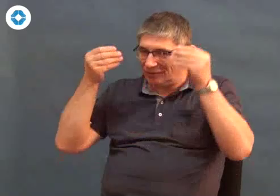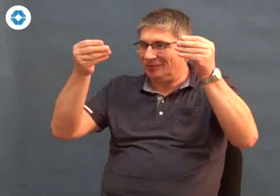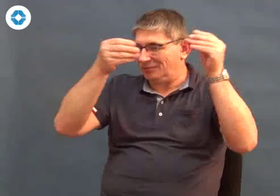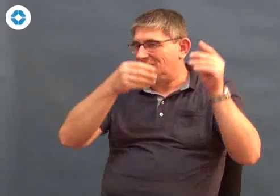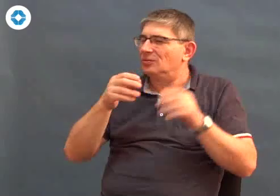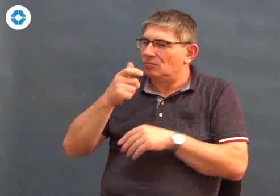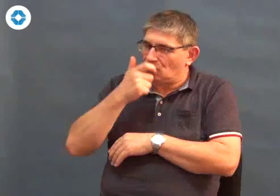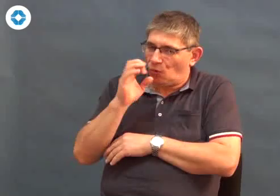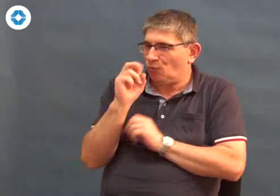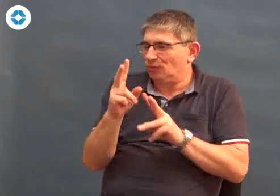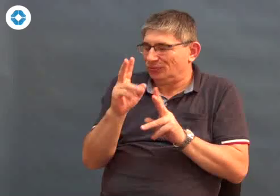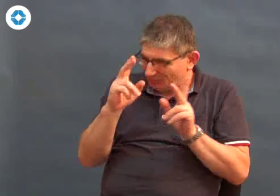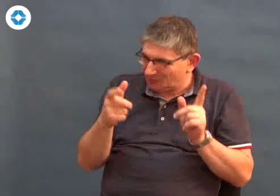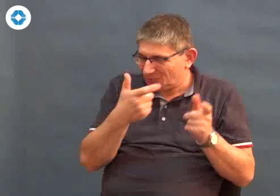Charlie Chaplin mówi: Ok! i zaczyna pracę.